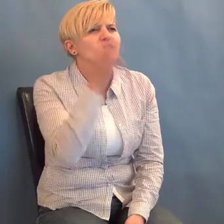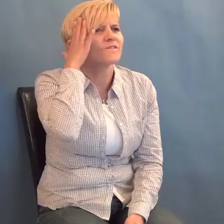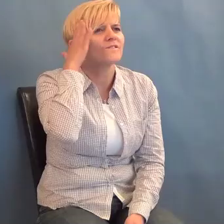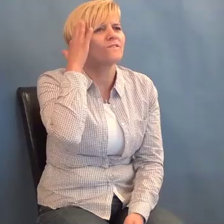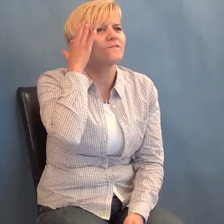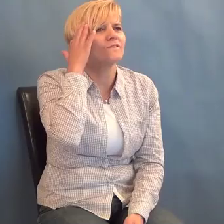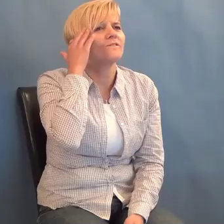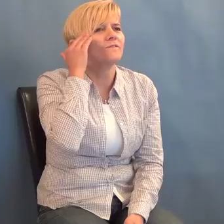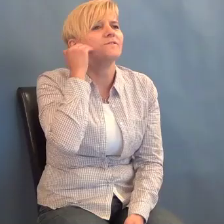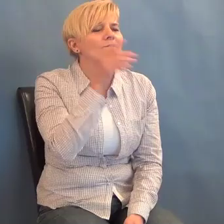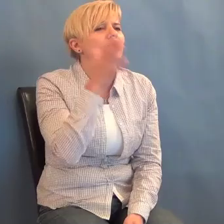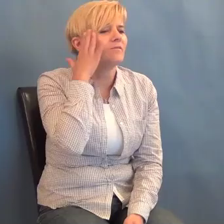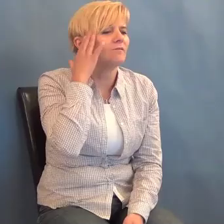Wiem, wiem.